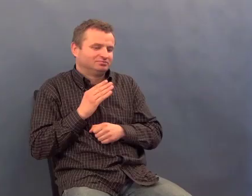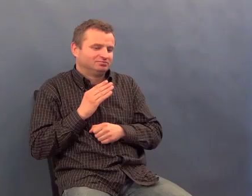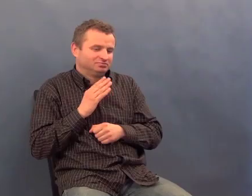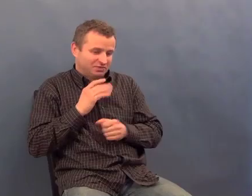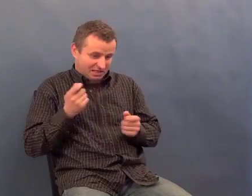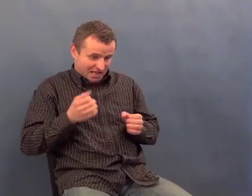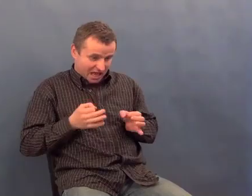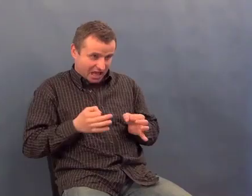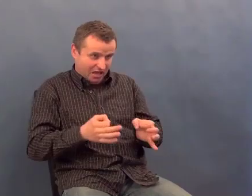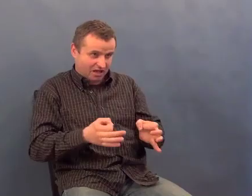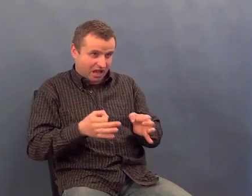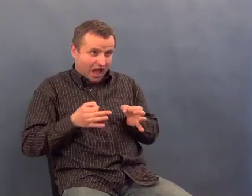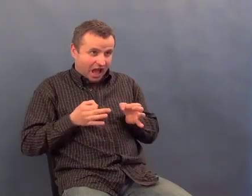To jazda autem?